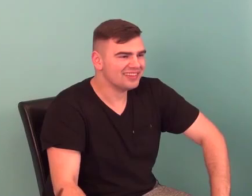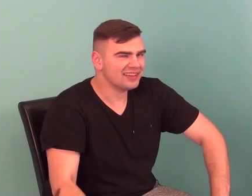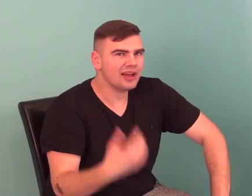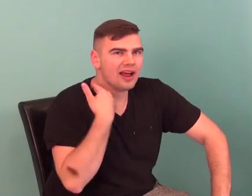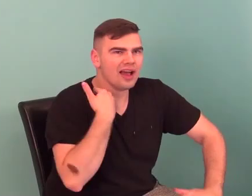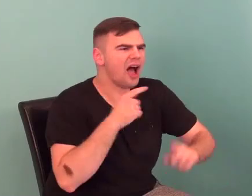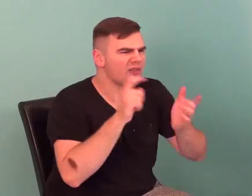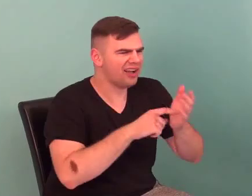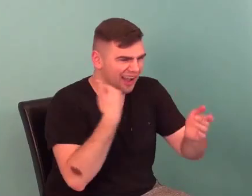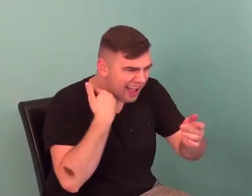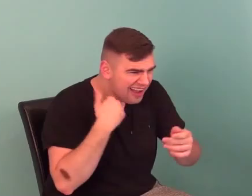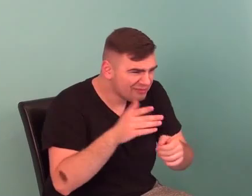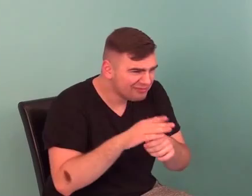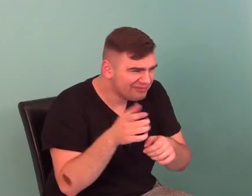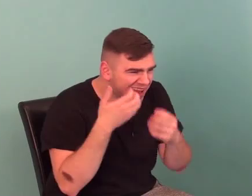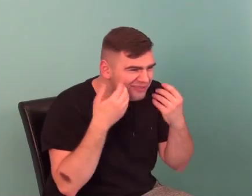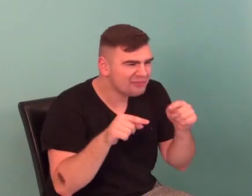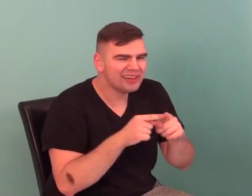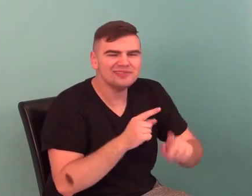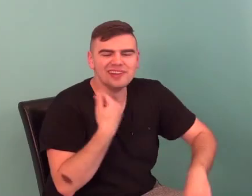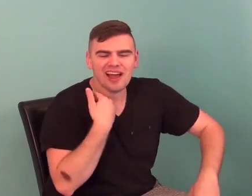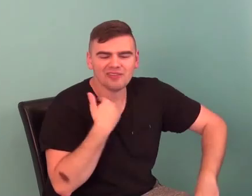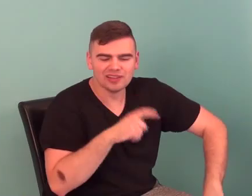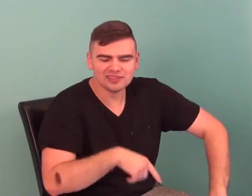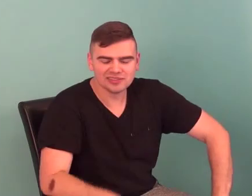Alkohol? Właśnie piwo i lew, nie pasuje.